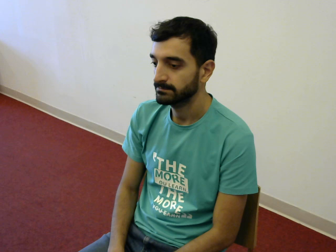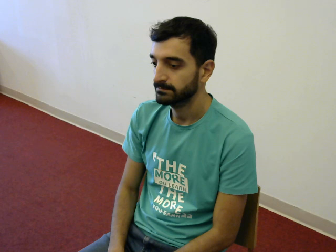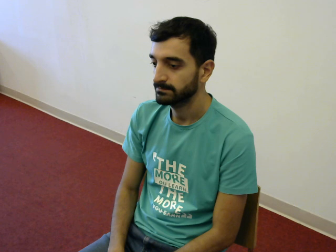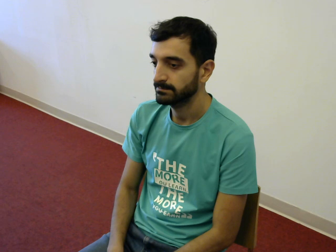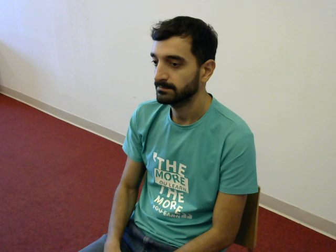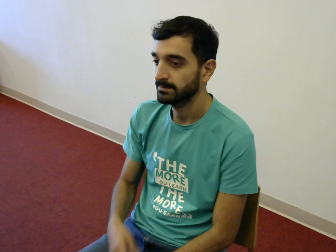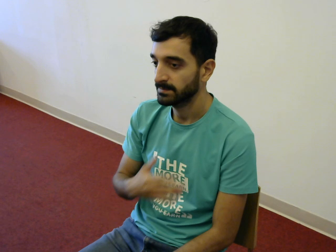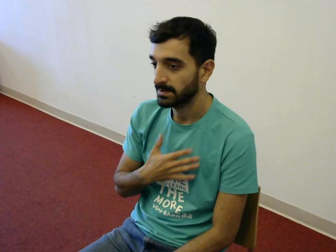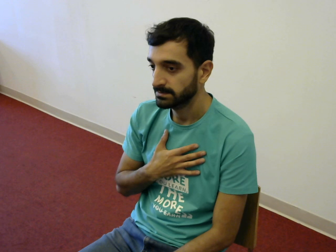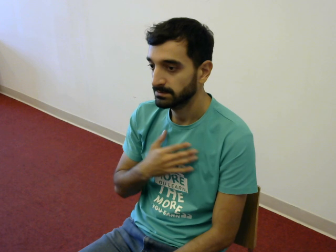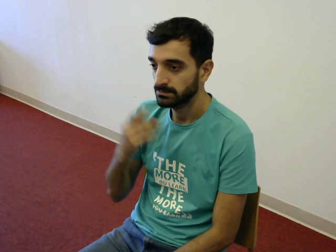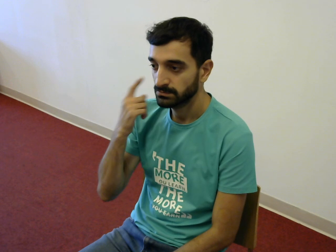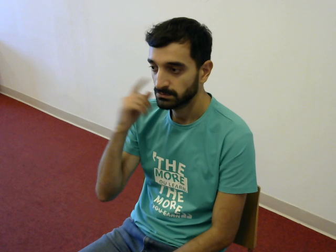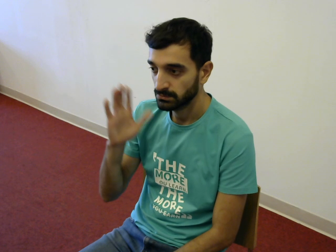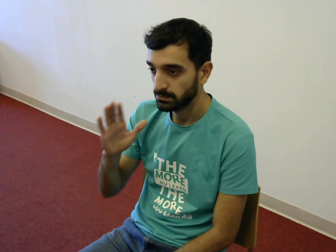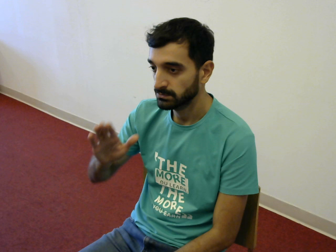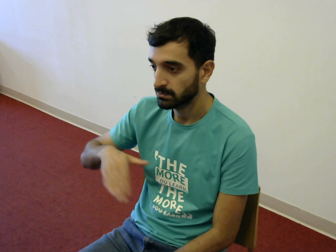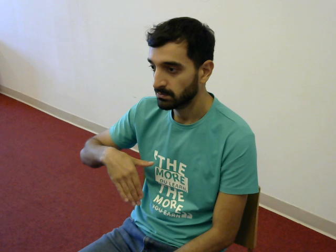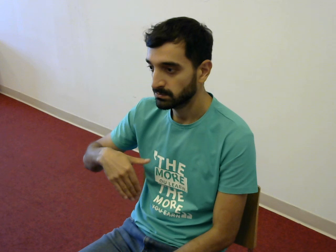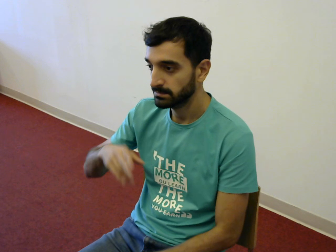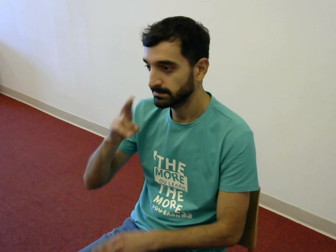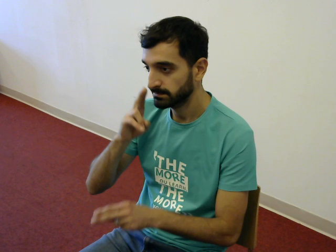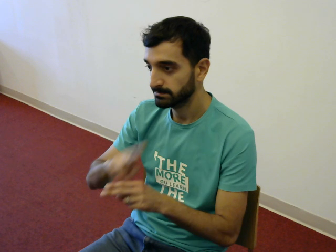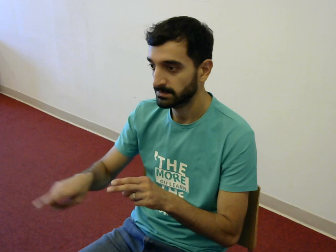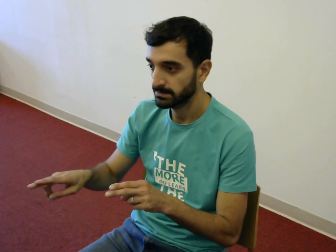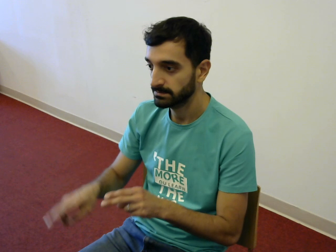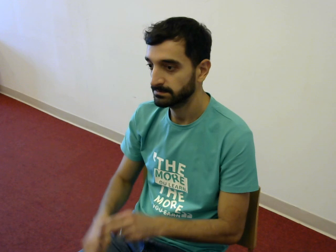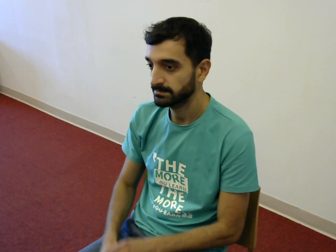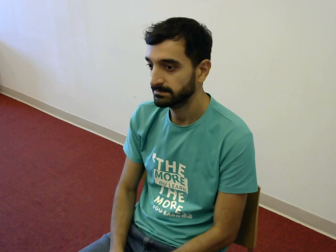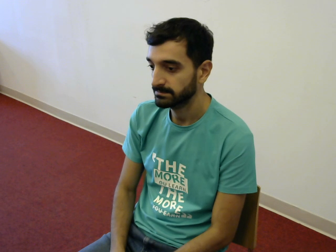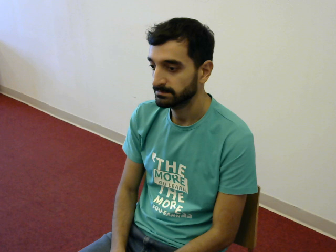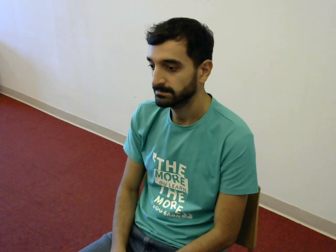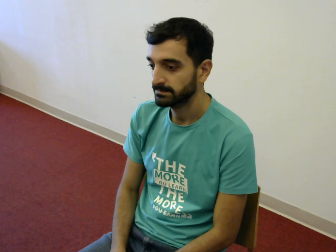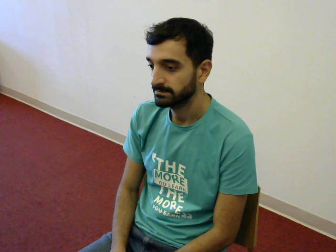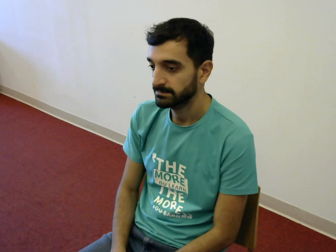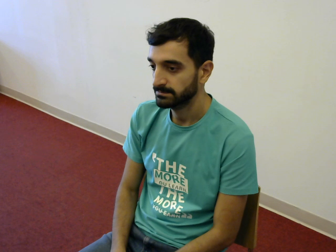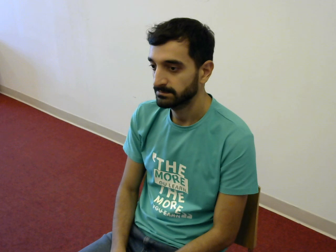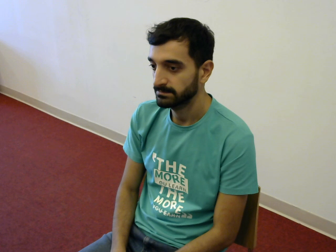Mən eşitməni sonradan itirmişəm